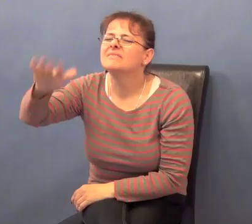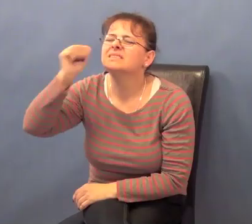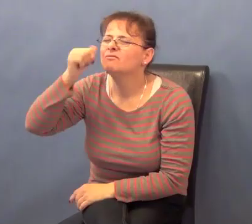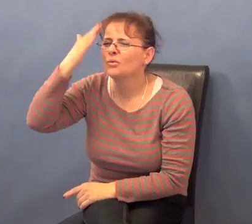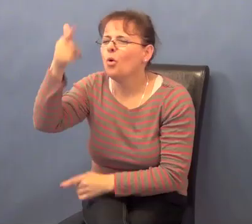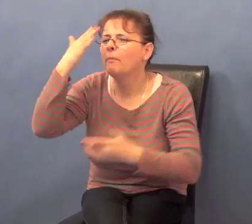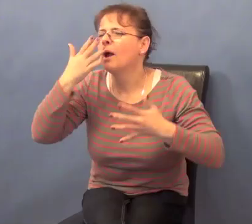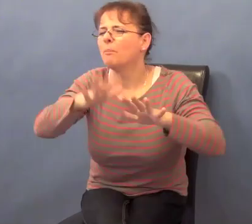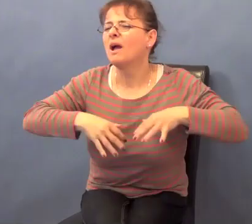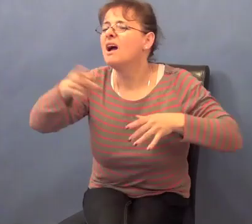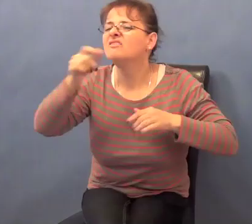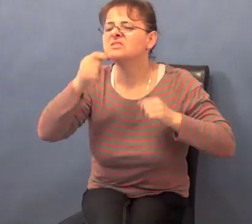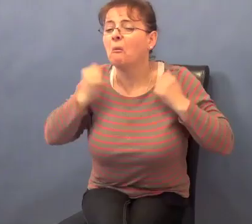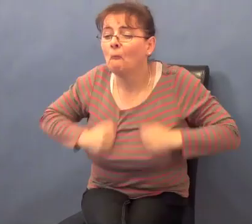Ty jesteś dziewczyną, nie umiesz pokazywać.